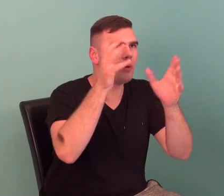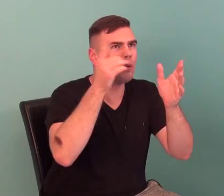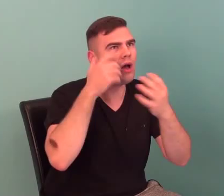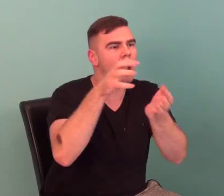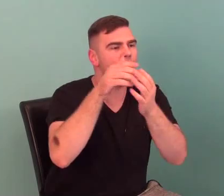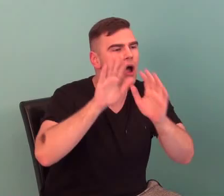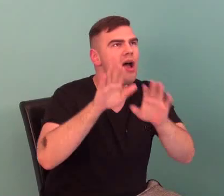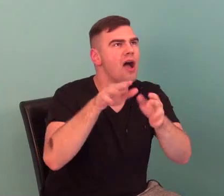Myśli, że tam jest i szczeka na ul, uderza w niego.